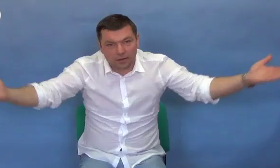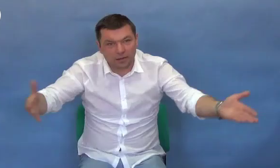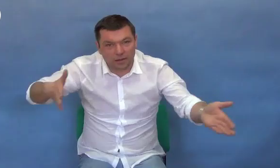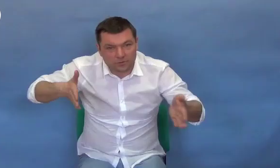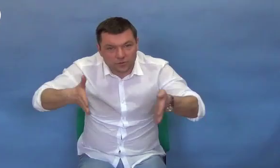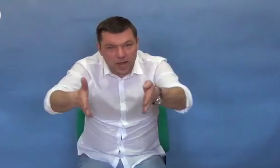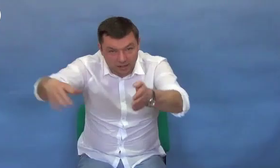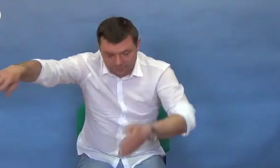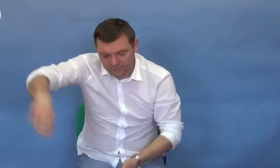Dołem płynie rzeka.